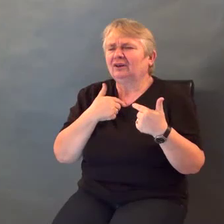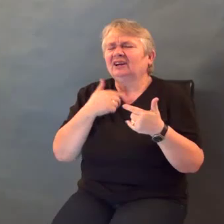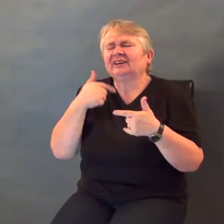Ja...